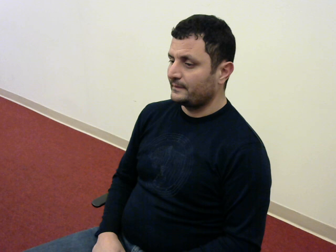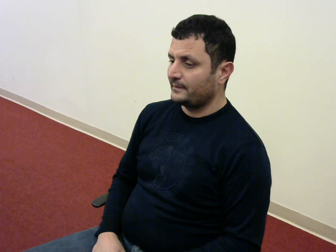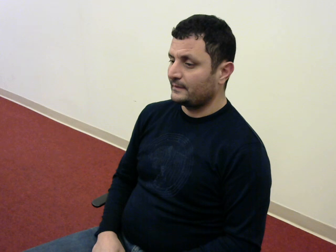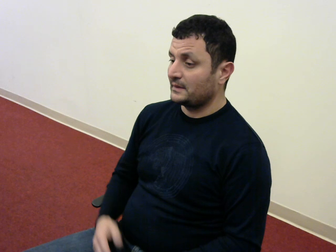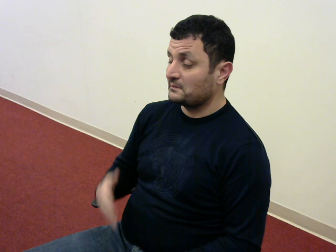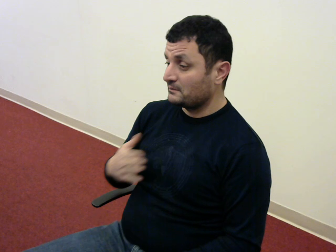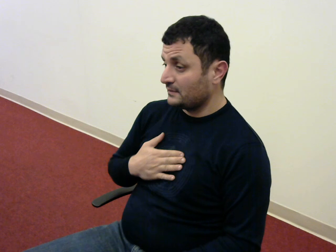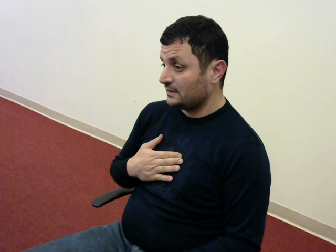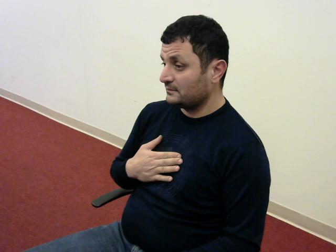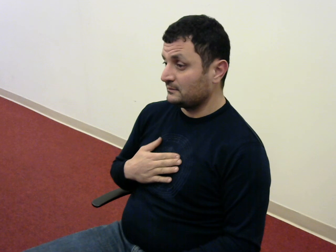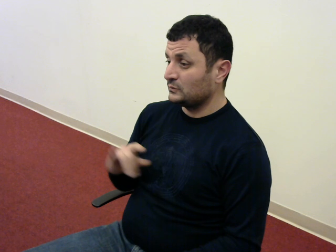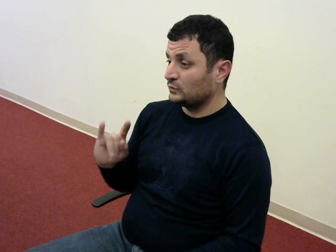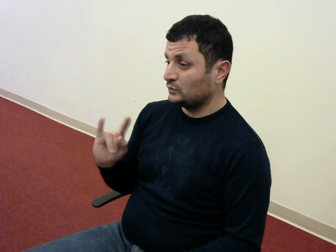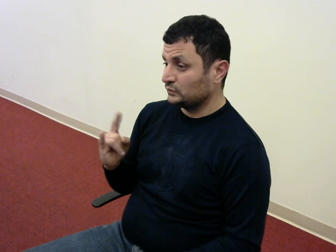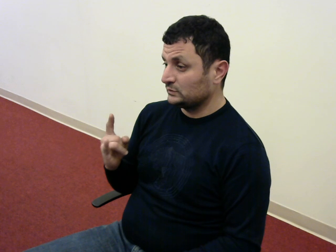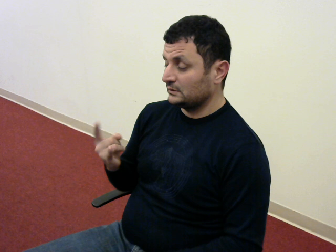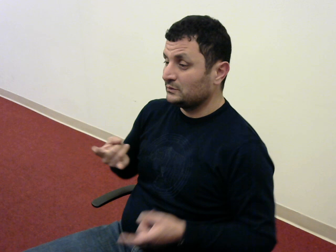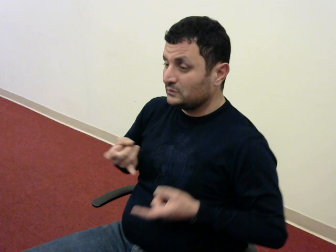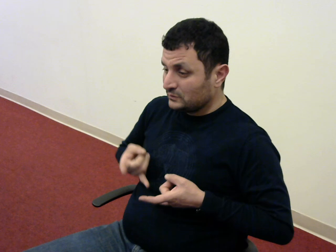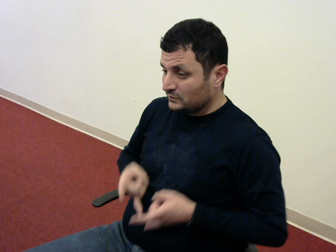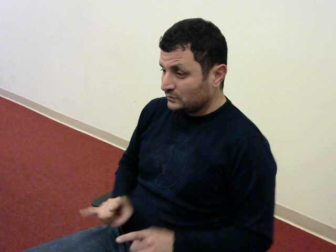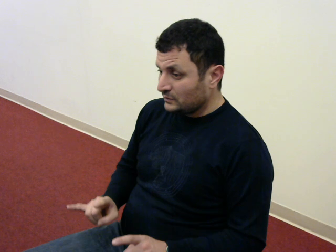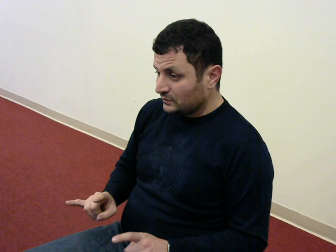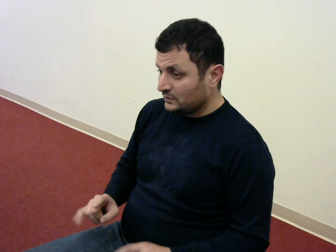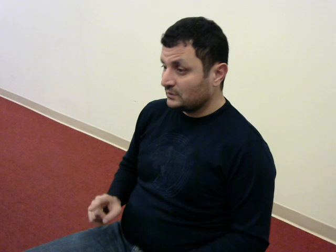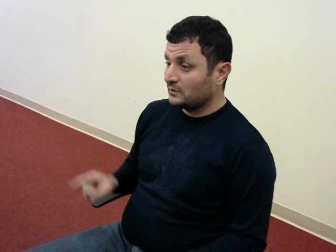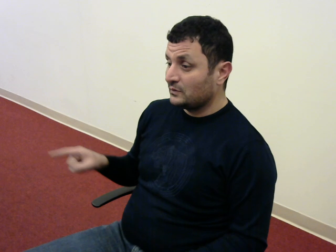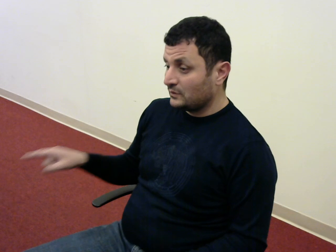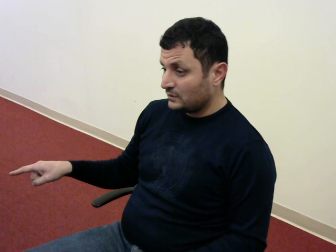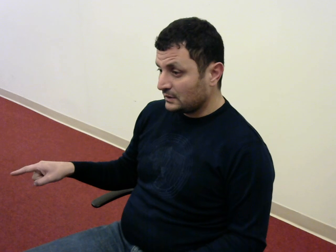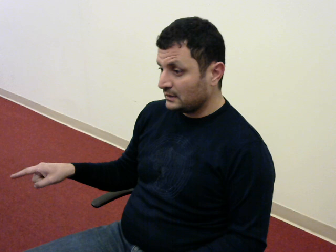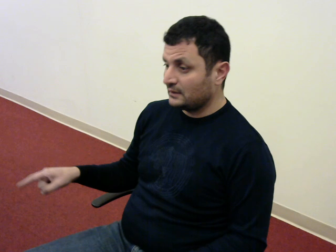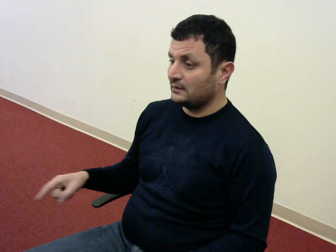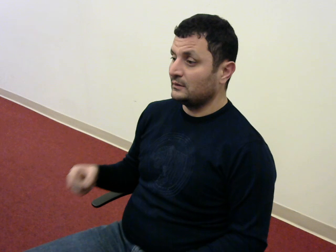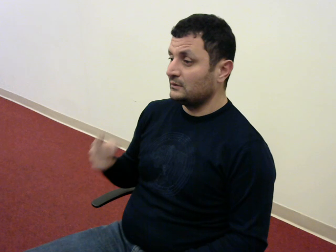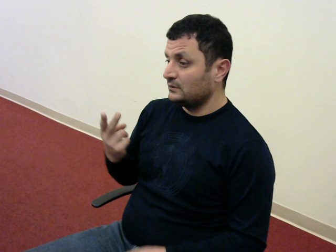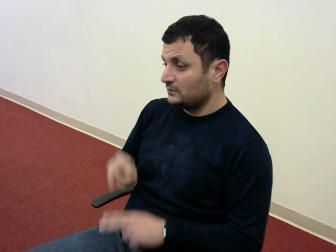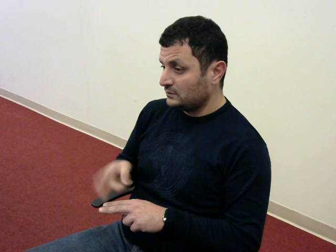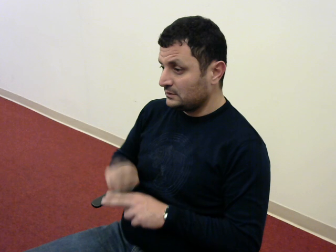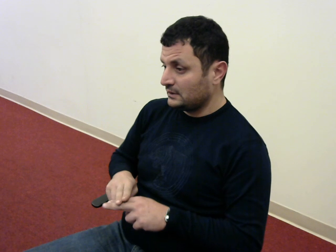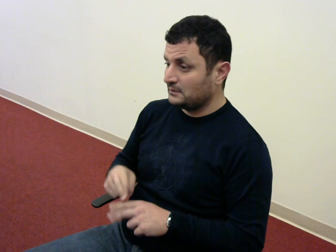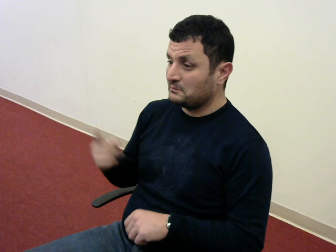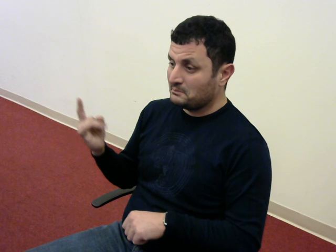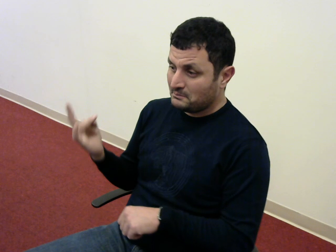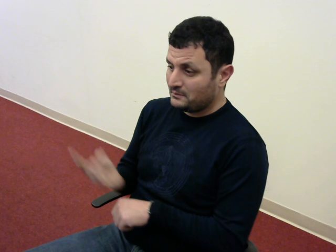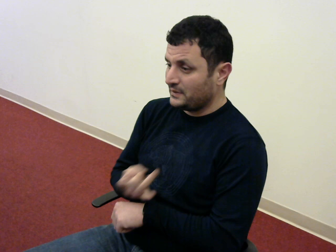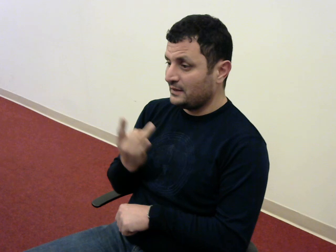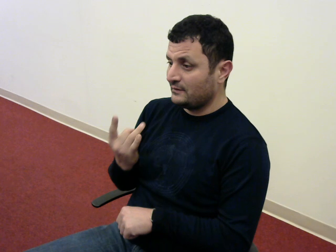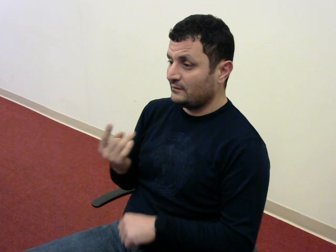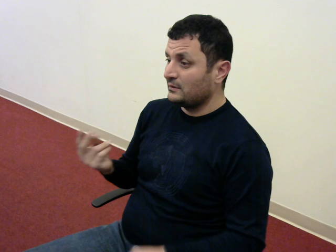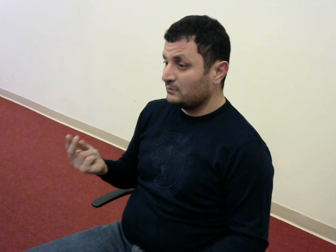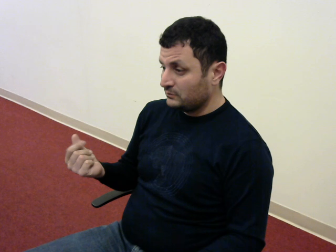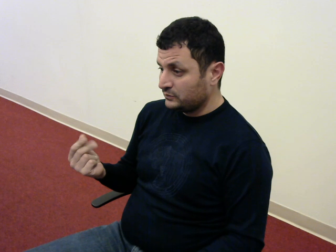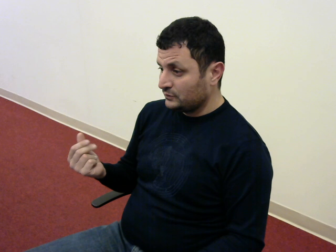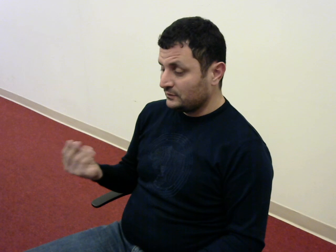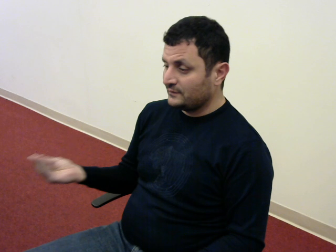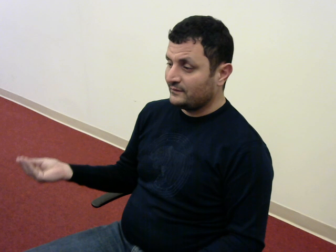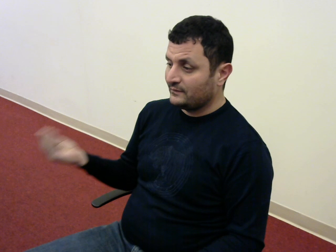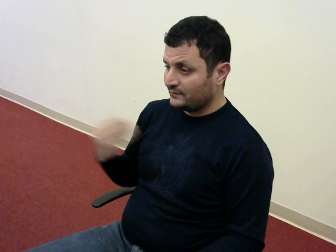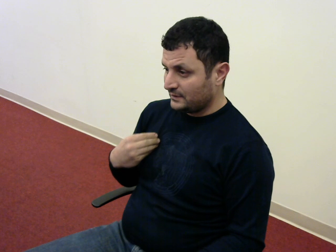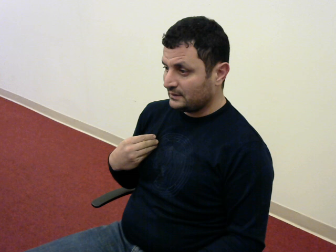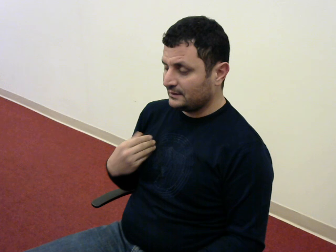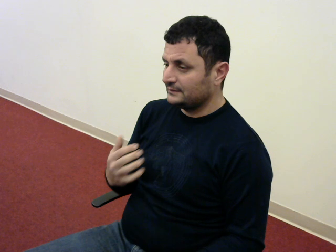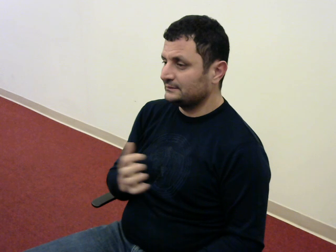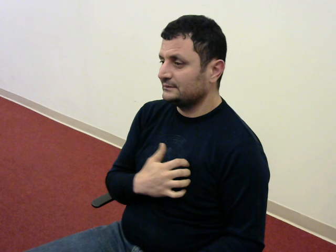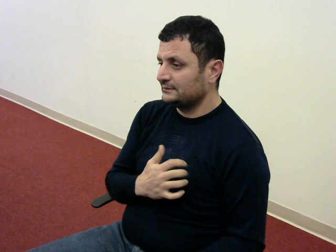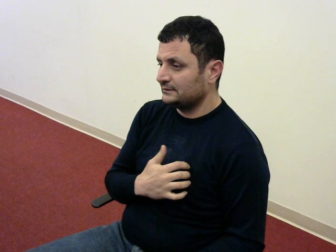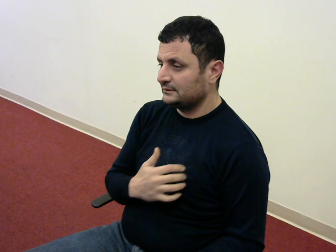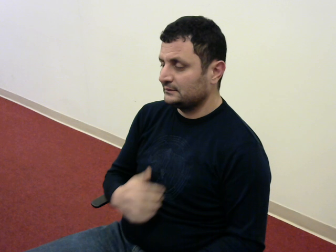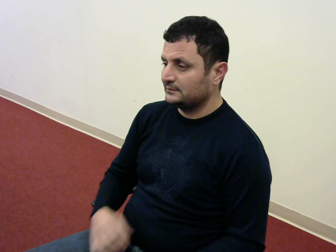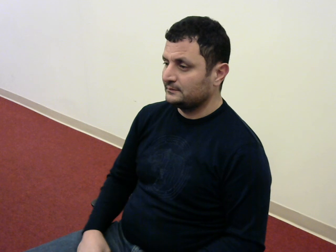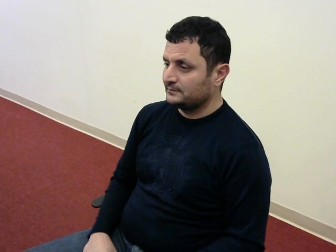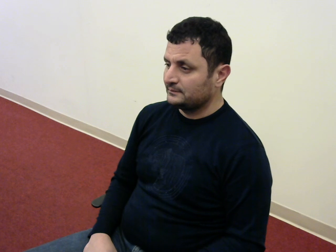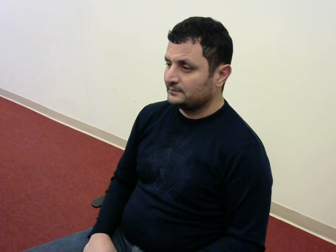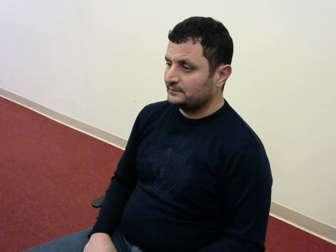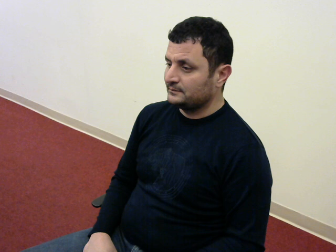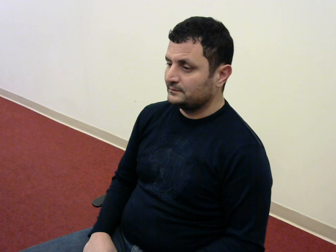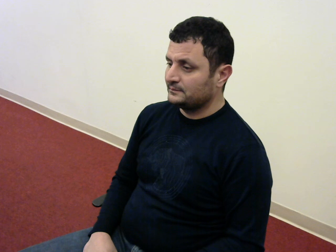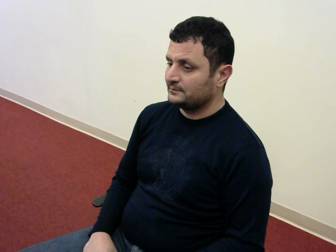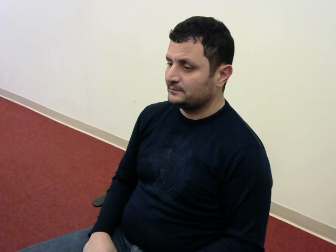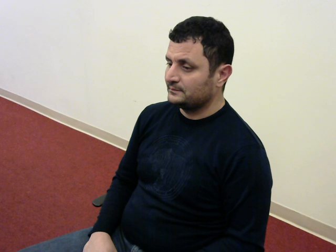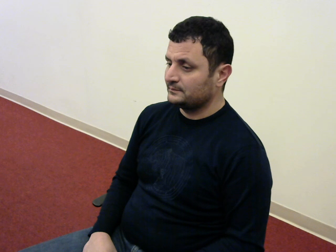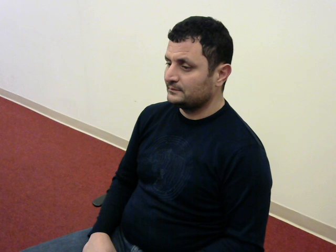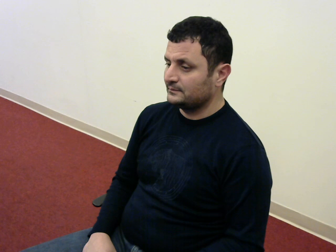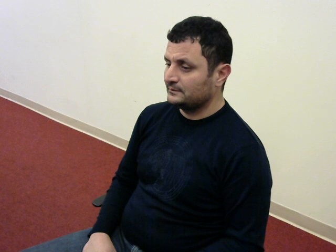Mənim uşağım anadan olub, ona görə birdəfəlik müavinət almaq istəyirəm